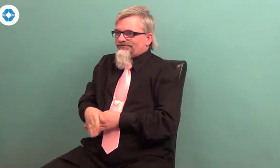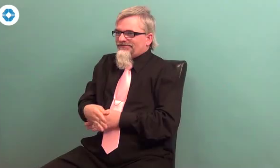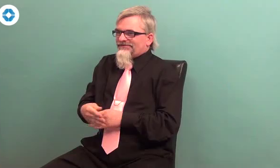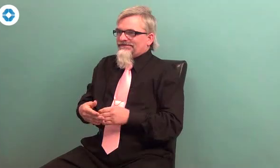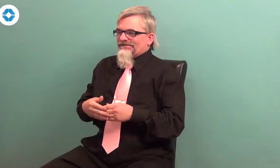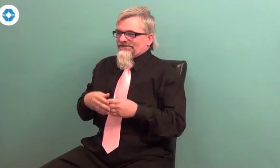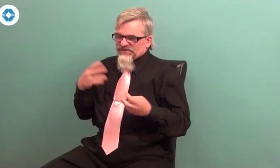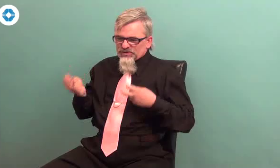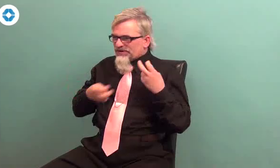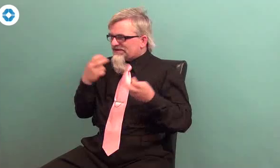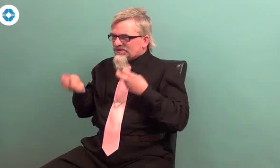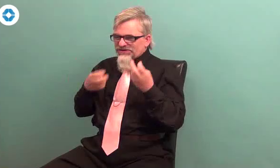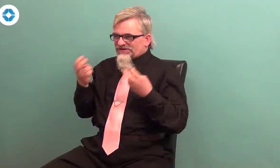Szuka jej wszędzie.